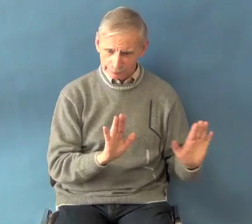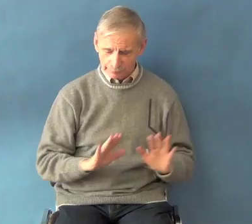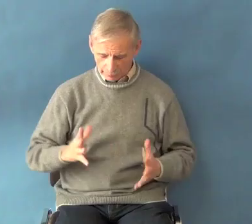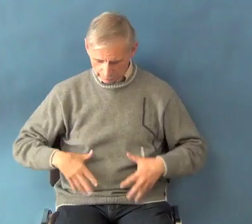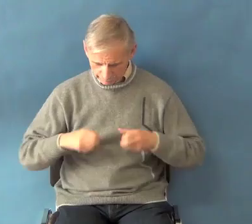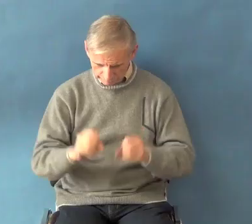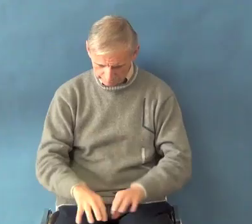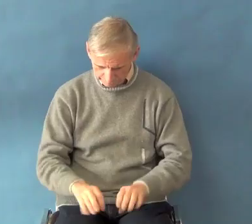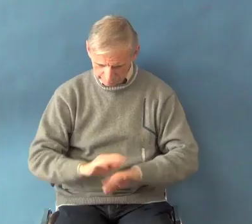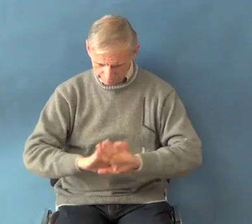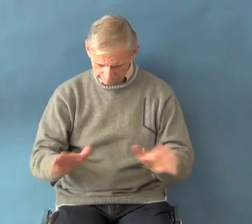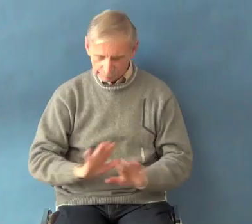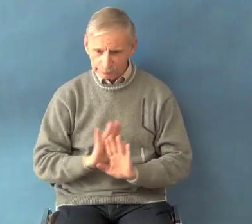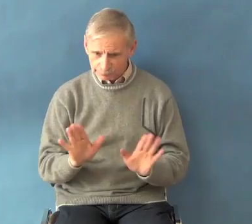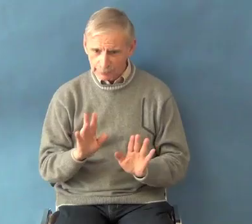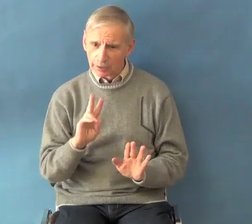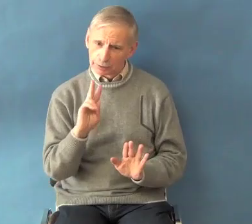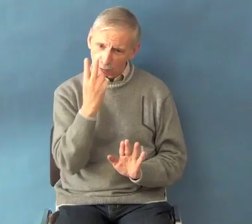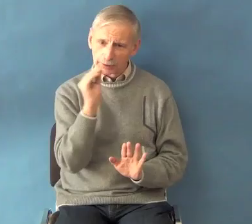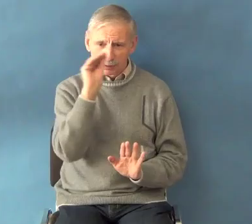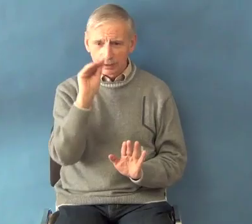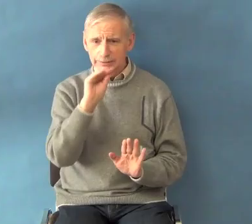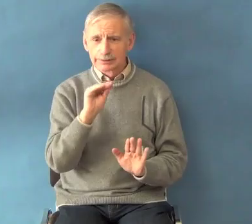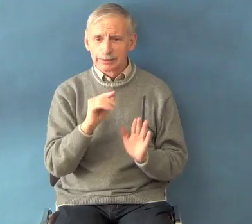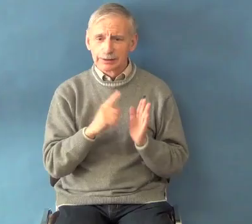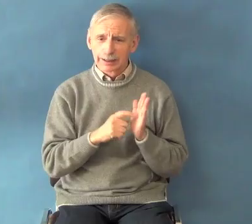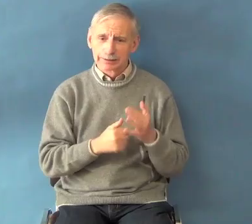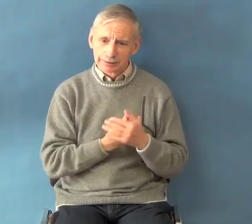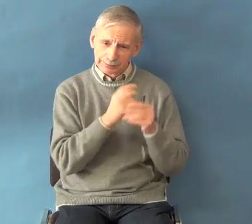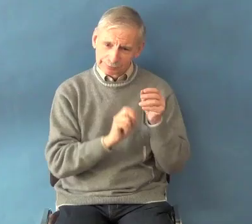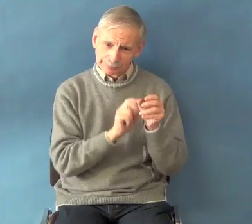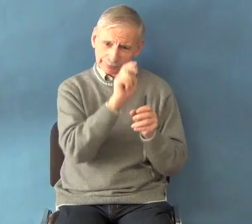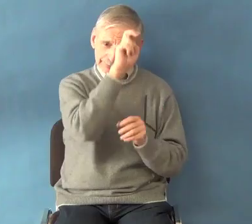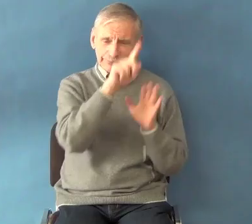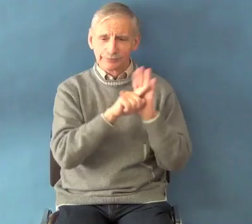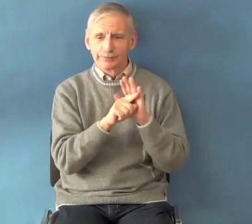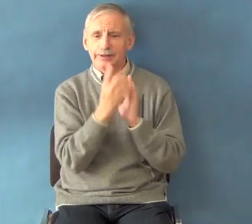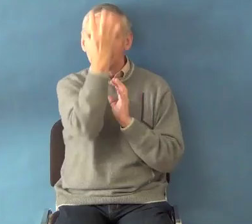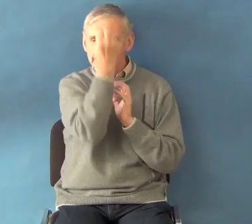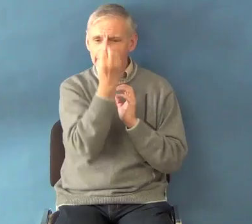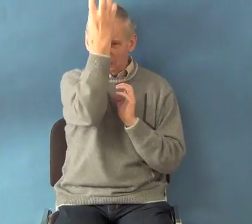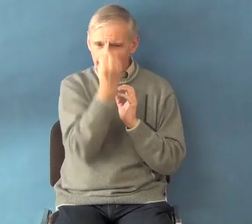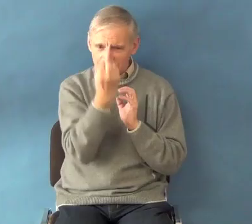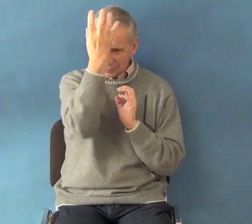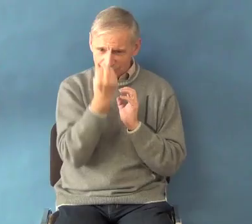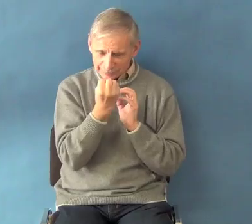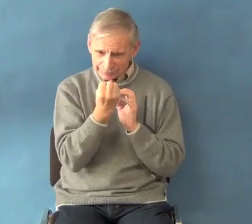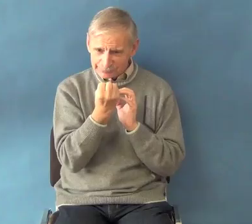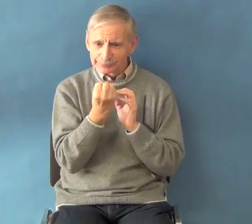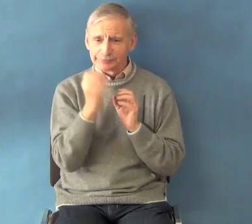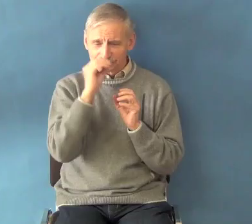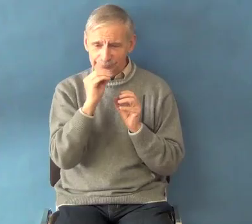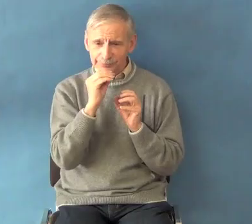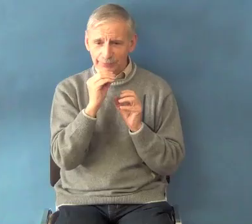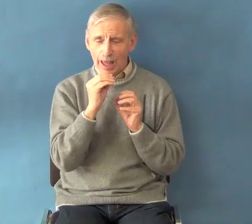Pan skończył wrzucać i jeszcze raz wchodzi na drabinę, żeby jeszcze nazrywać gruszek.